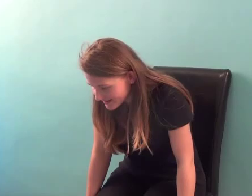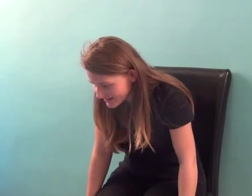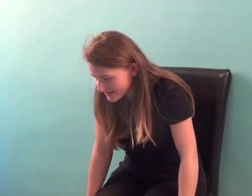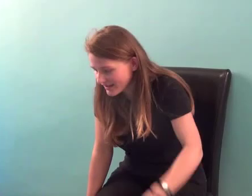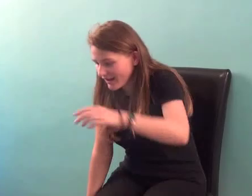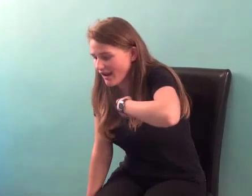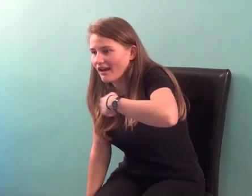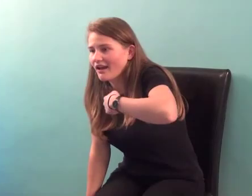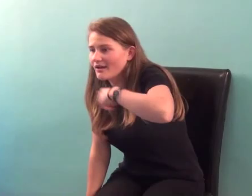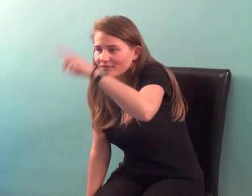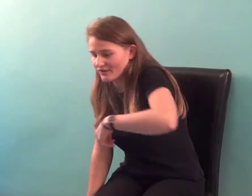Ja mam wolne niedziele.